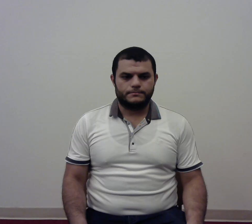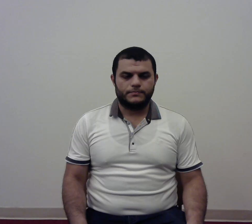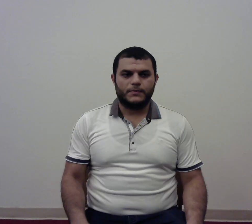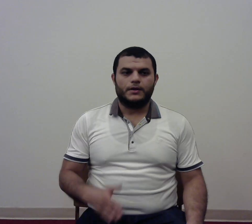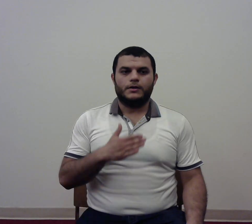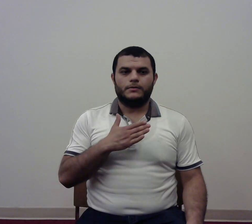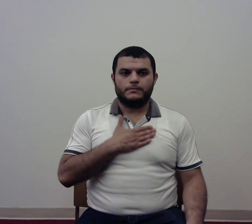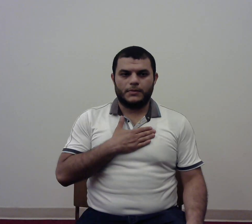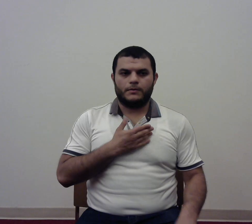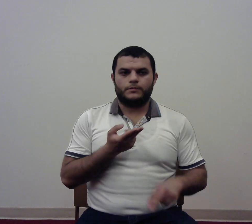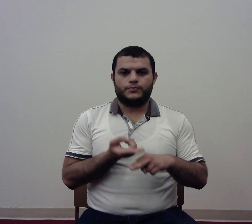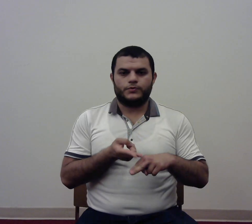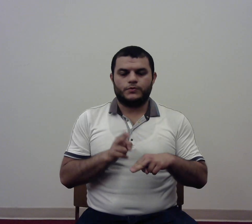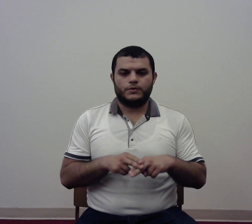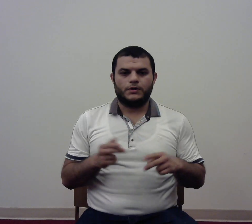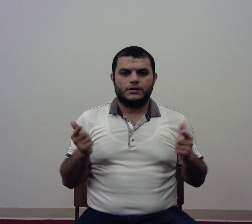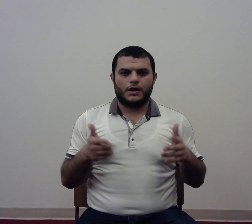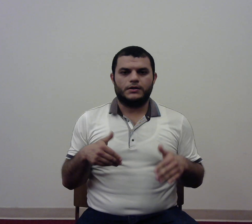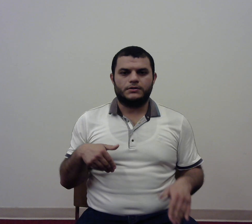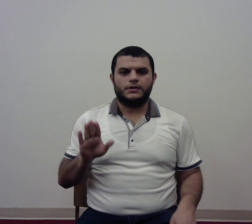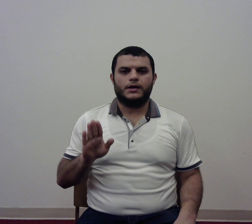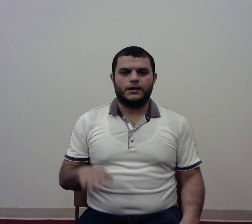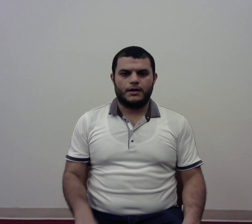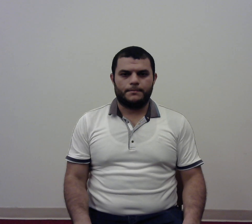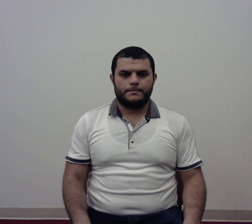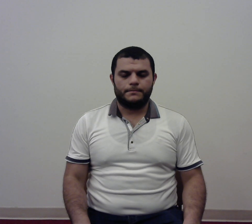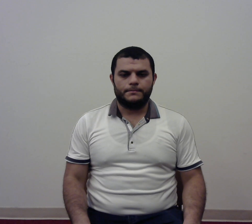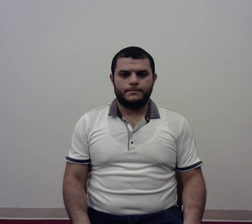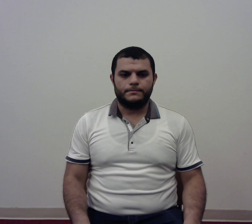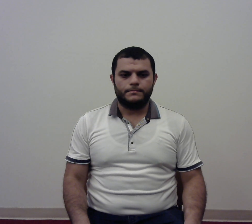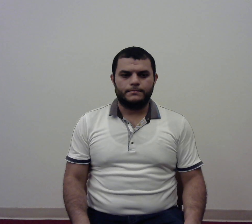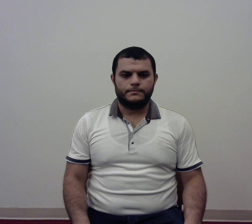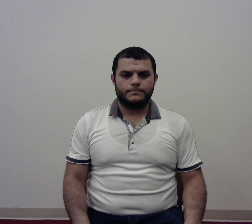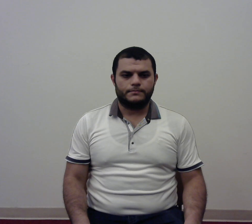Mən bununla razı deyiləm